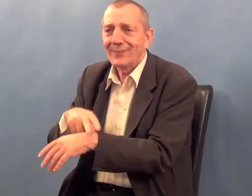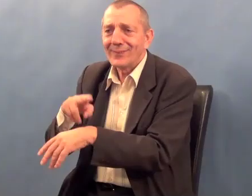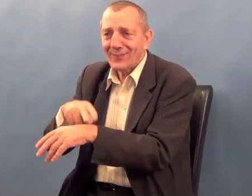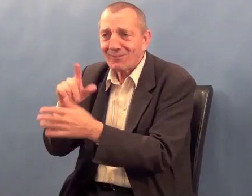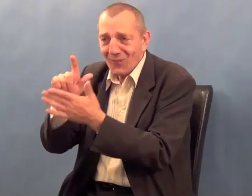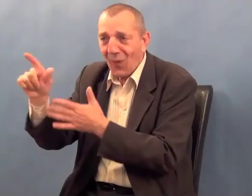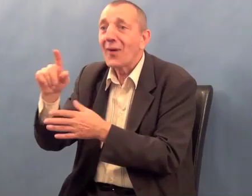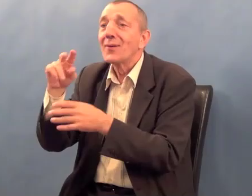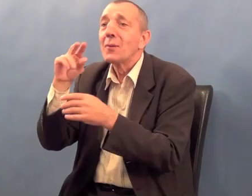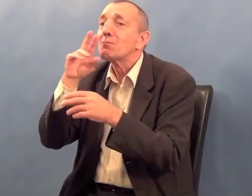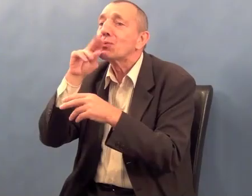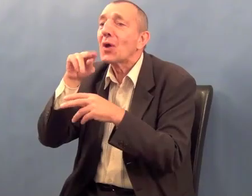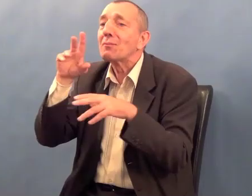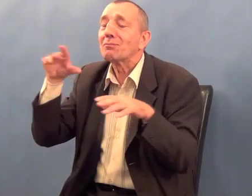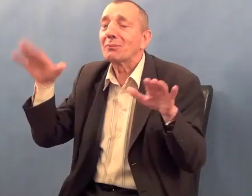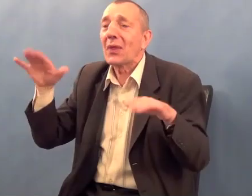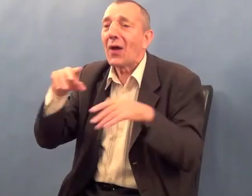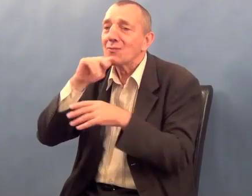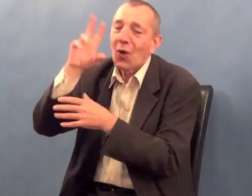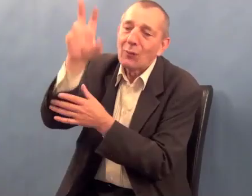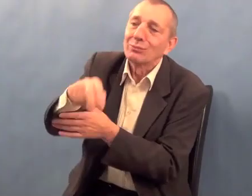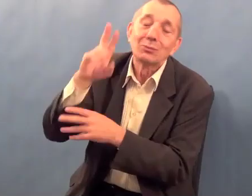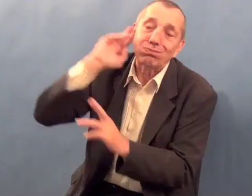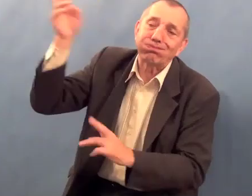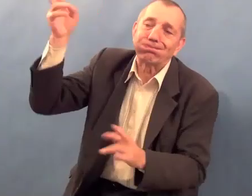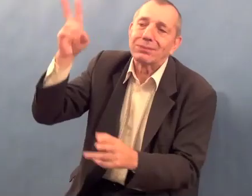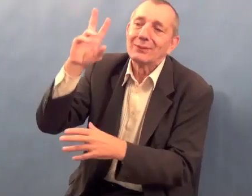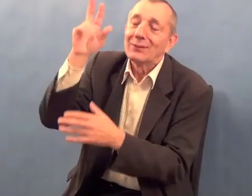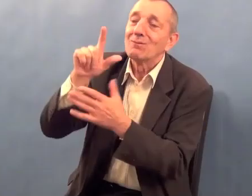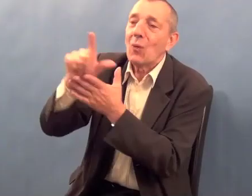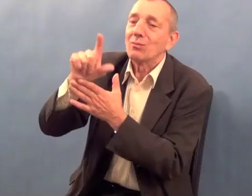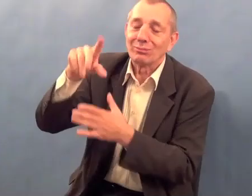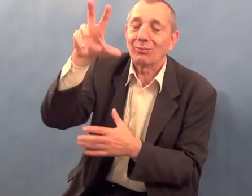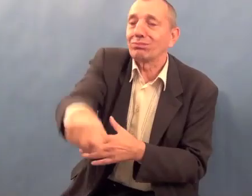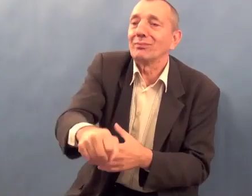Godzina dwunasta, ptak wyskakuje o dwunastej i zjada.